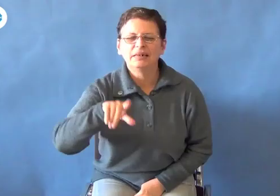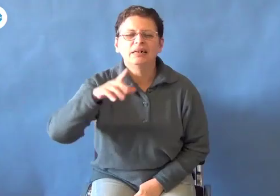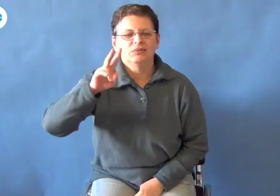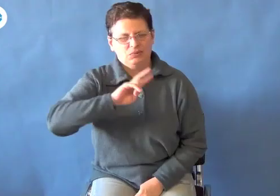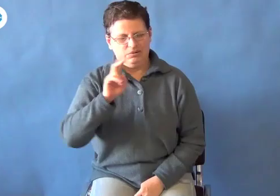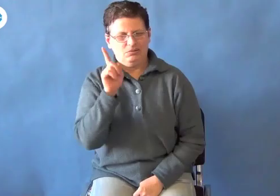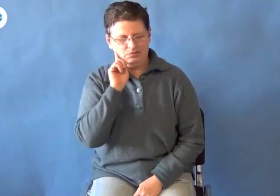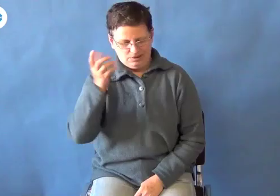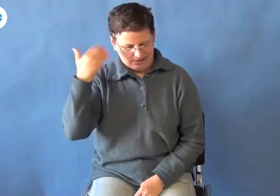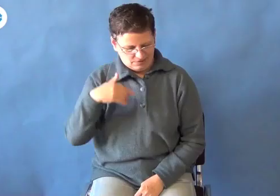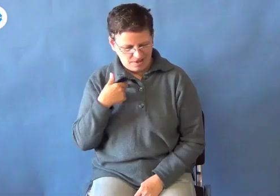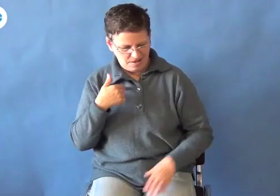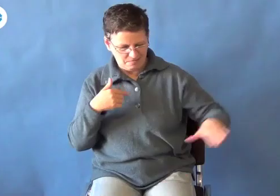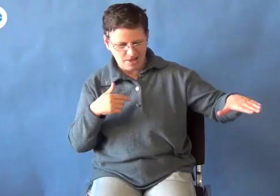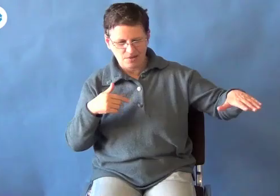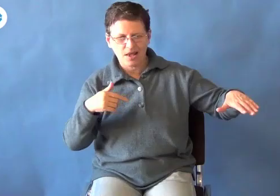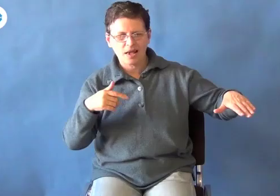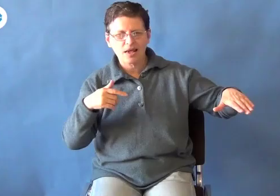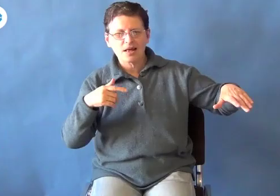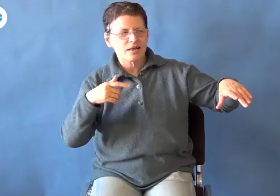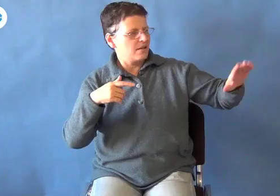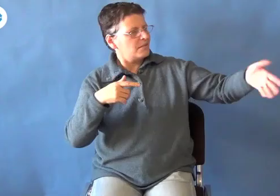Jakiś mężczyzna dawno, jak byłam mała...